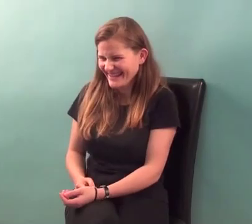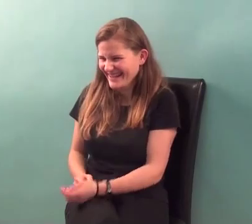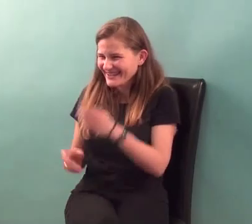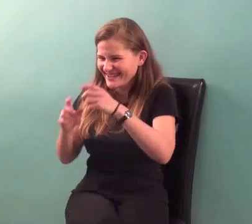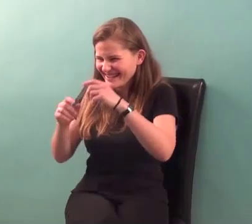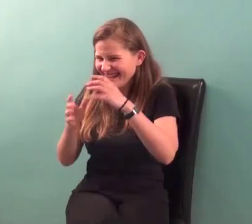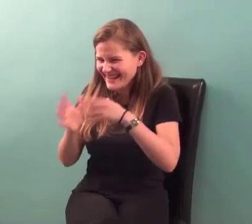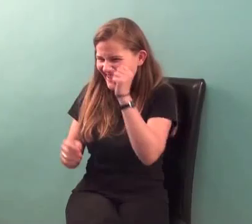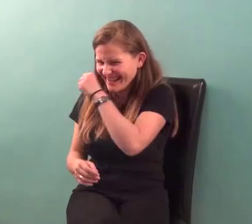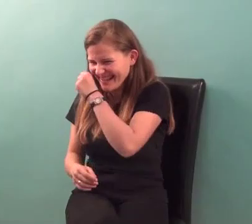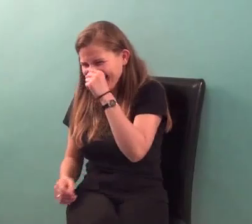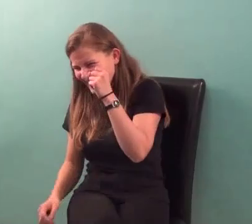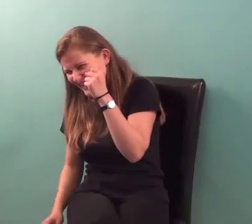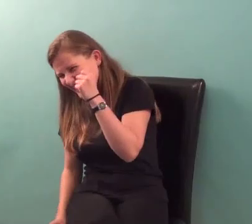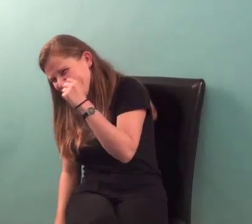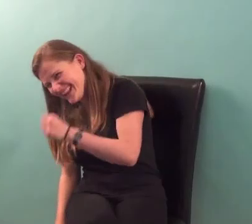Zamigałam głupotę.